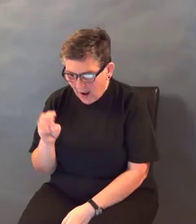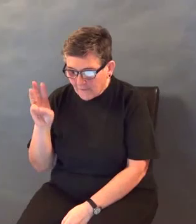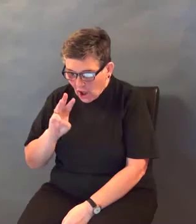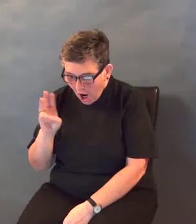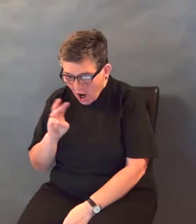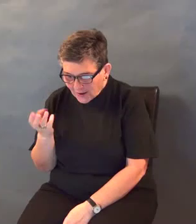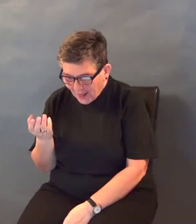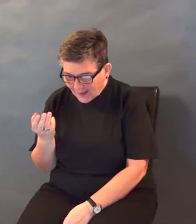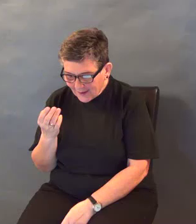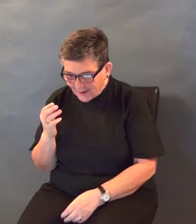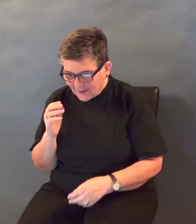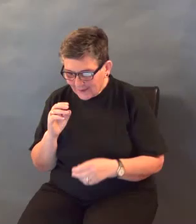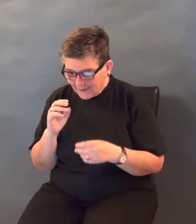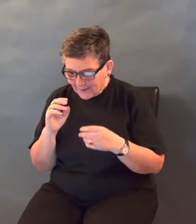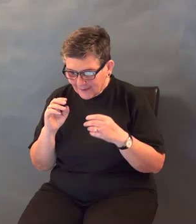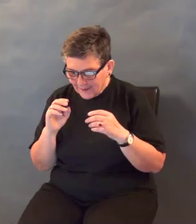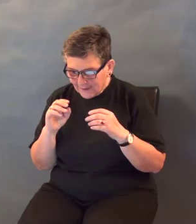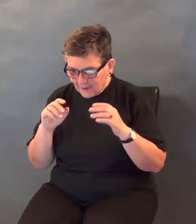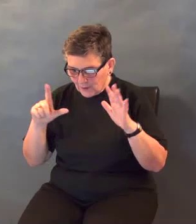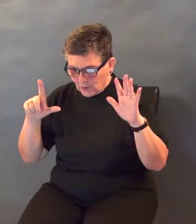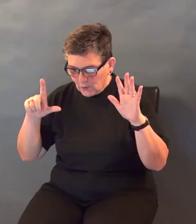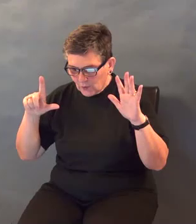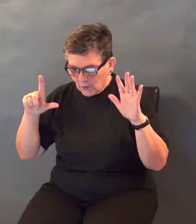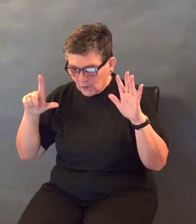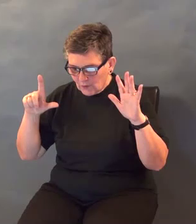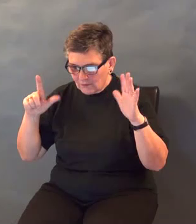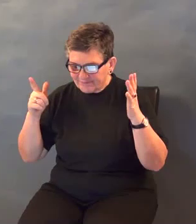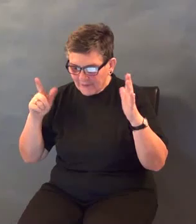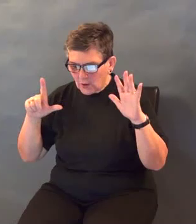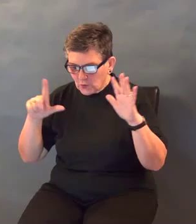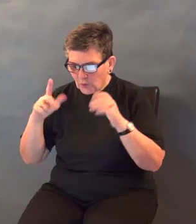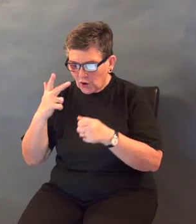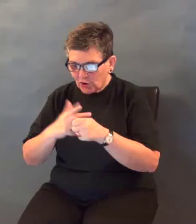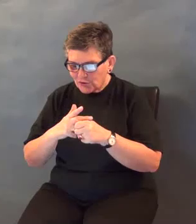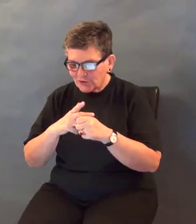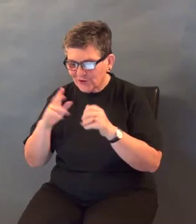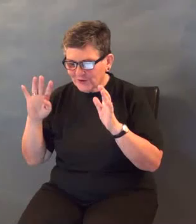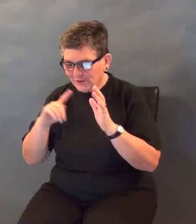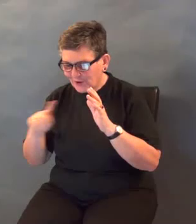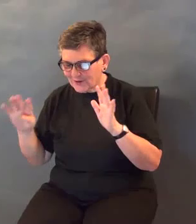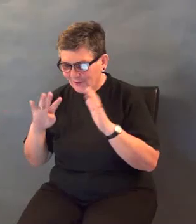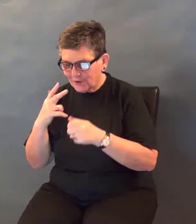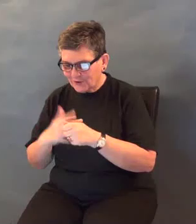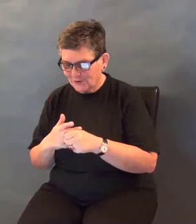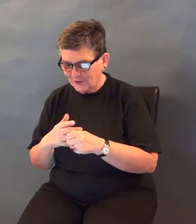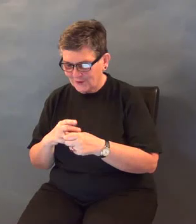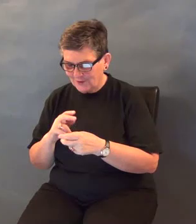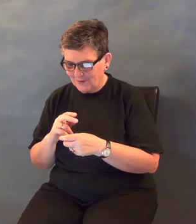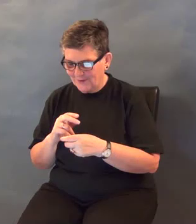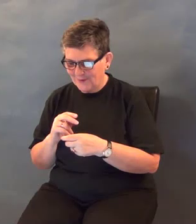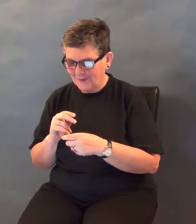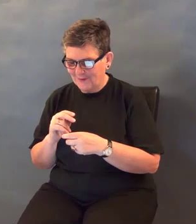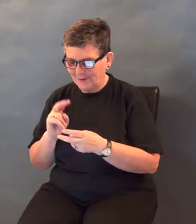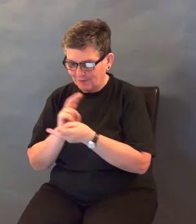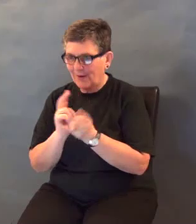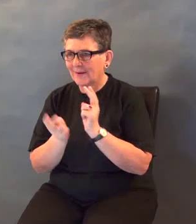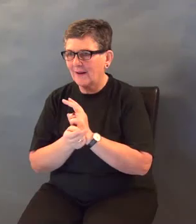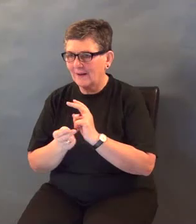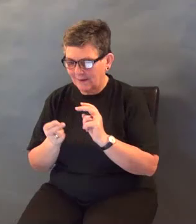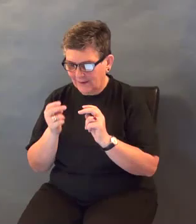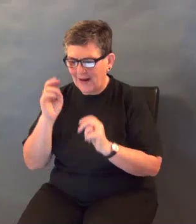We wtorek od siódmej trzydzieści do dziewiątej trzydzieści spotkanie.